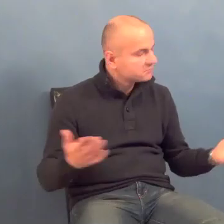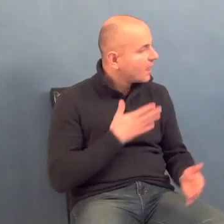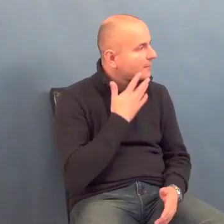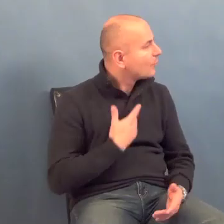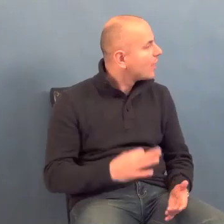Nie wiem.